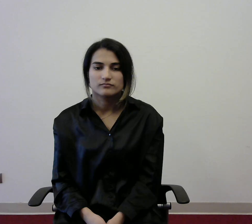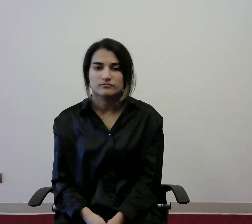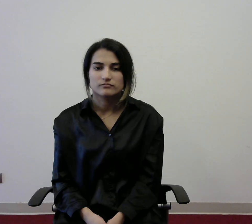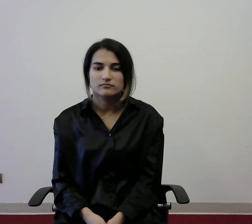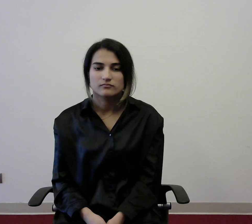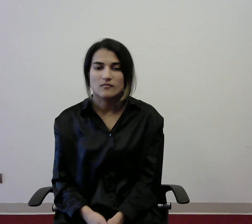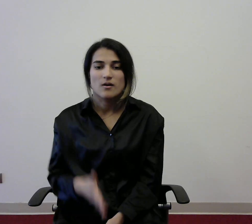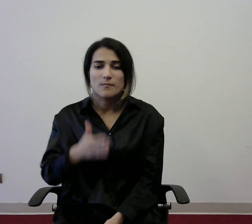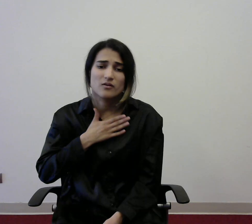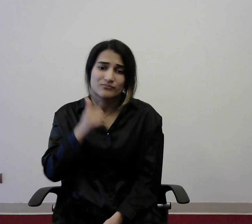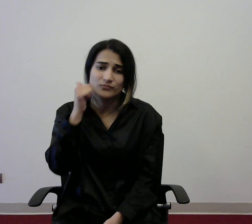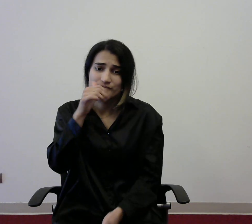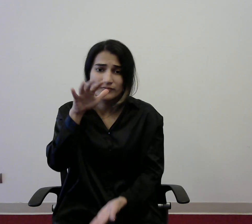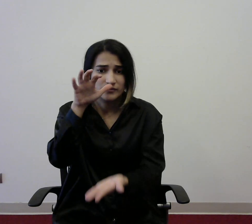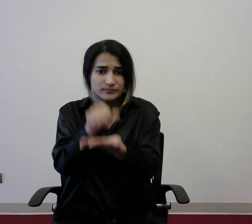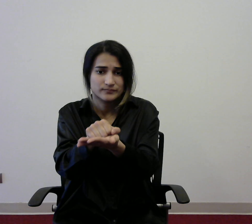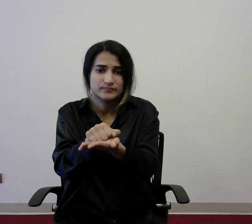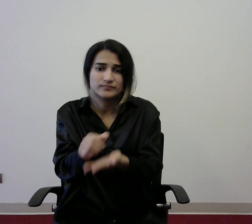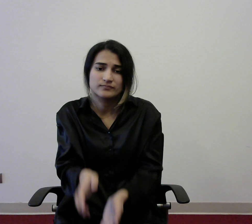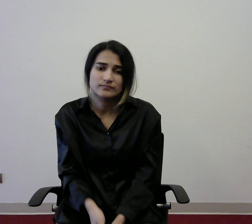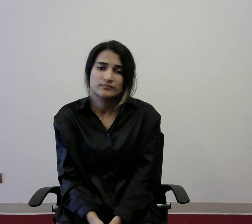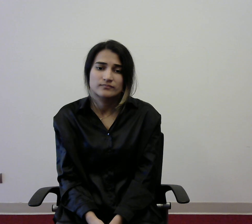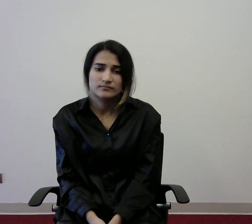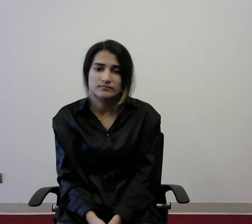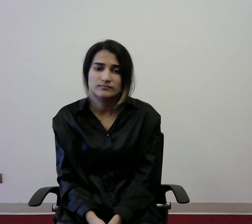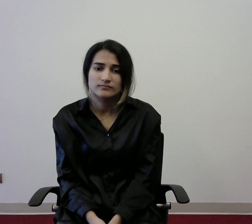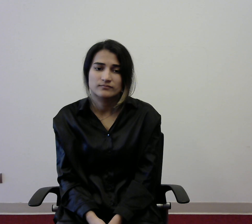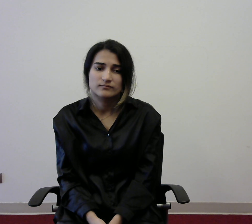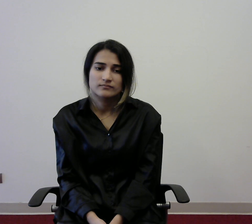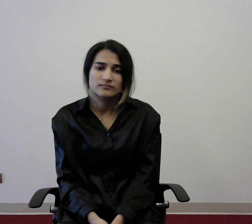Mən sabah məşğulam